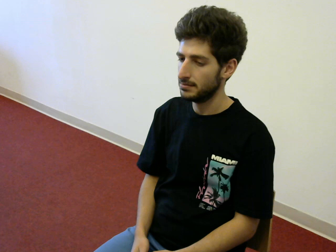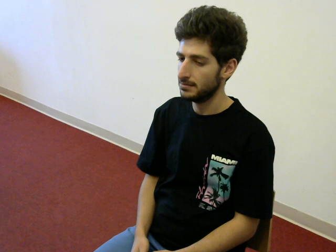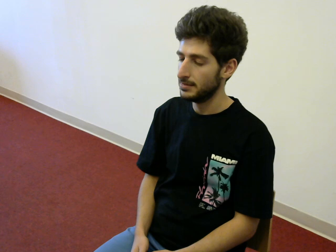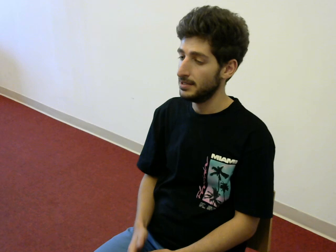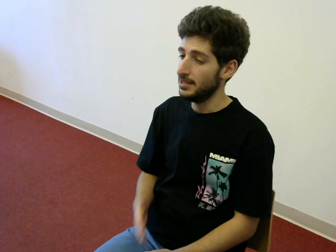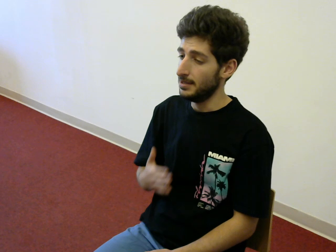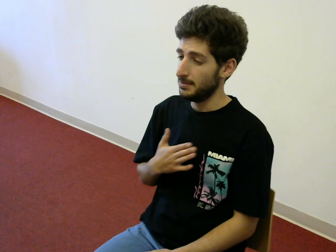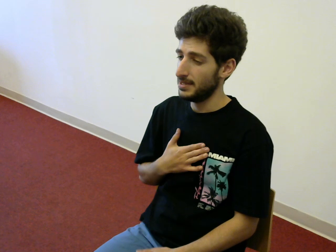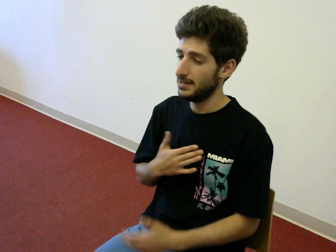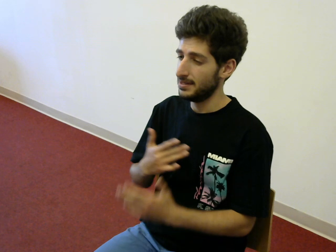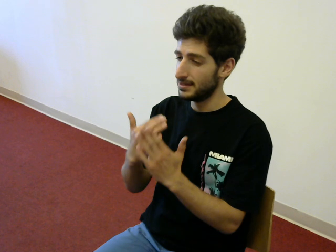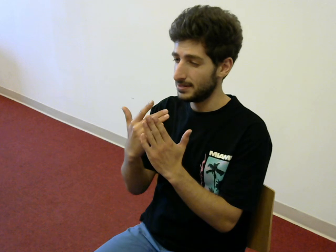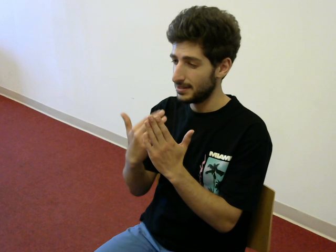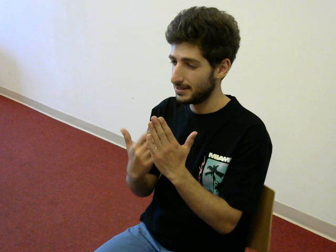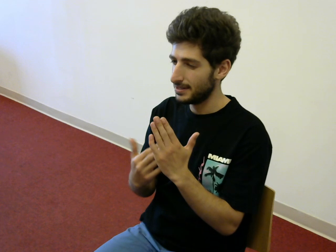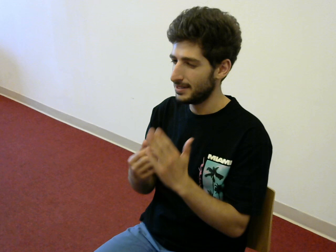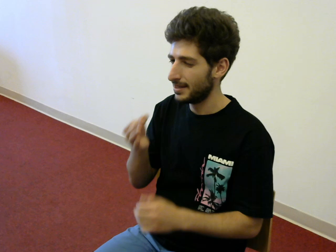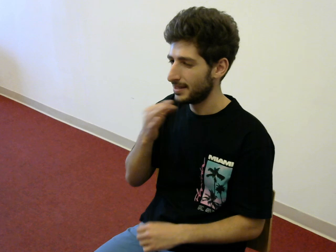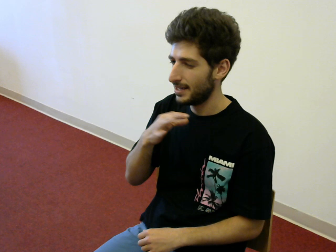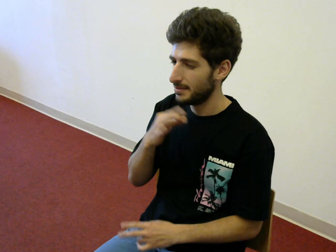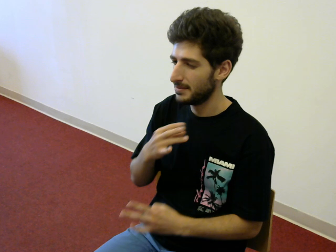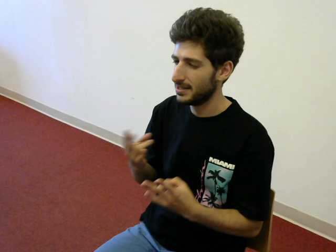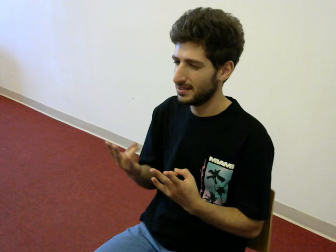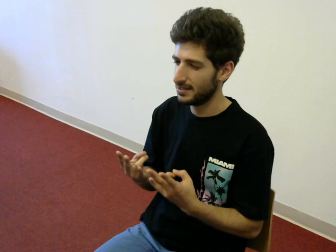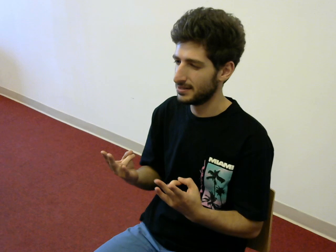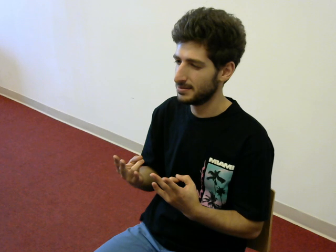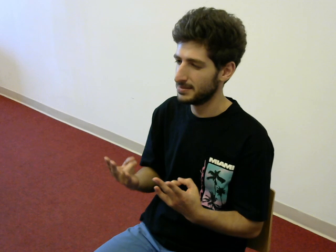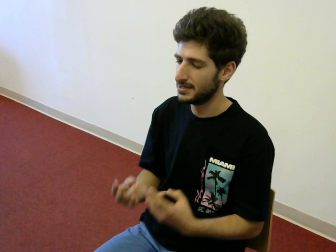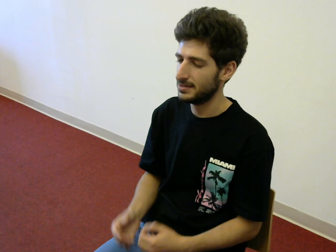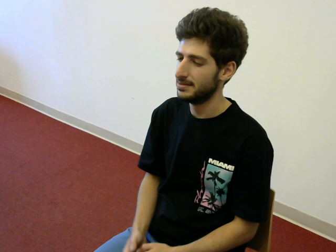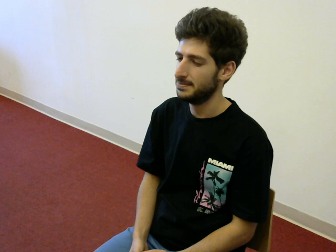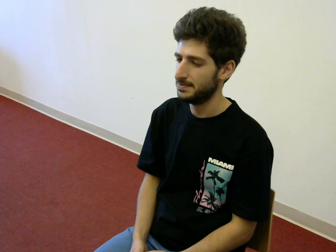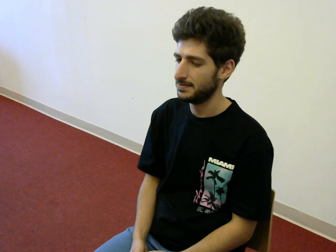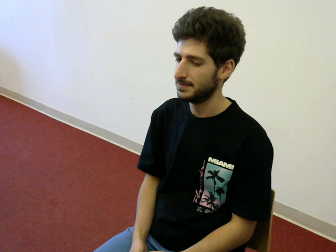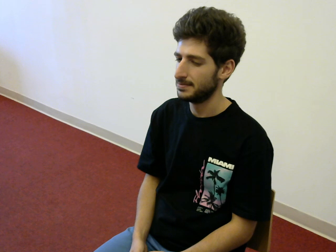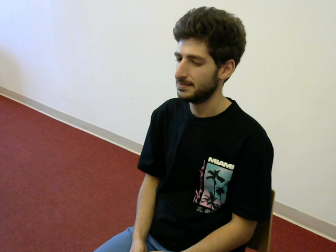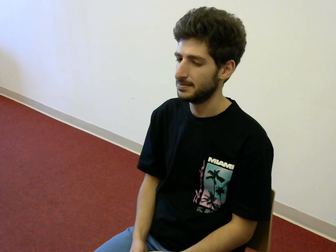Mənə siyahıdakı dərmanlar lazımdır